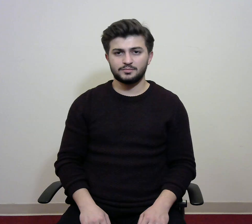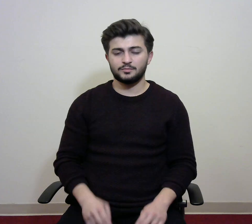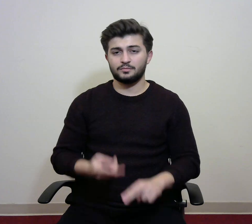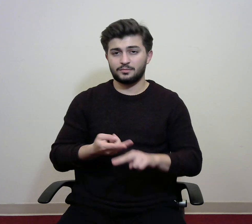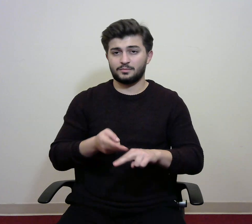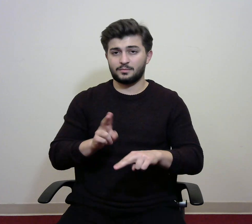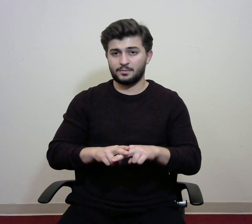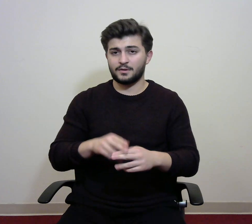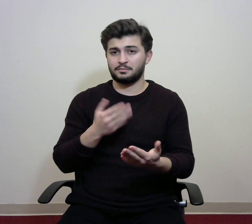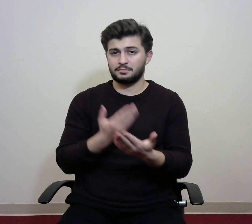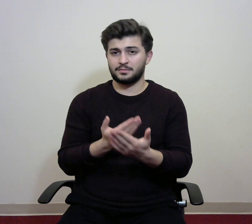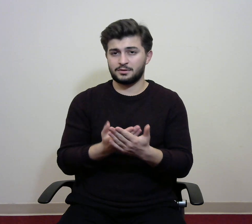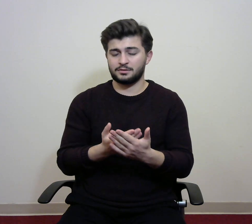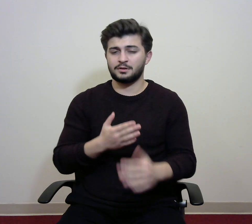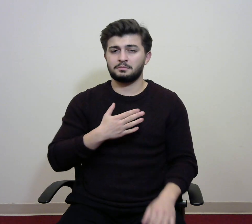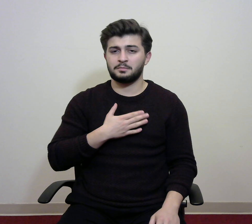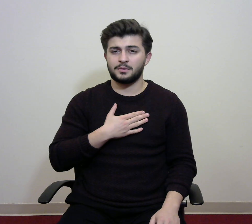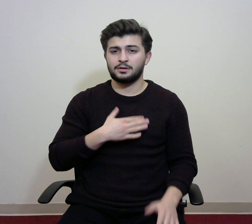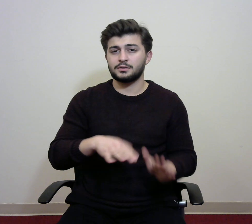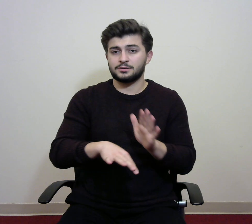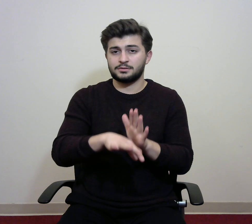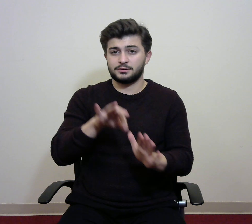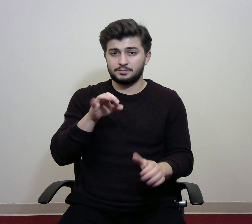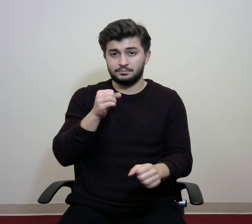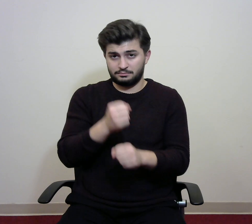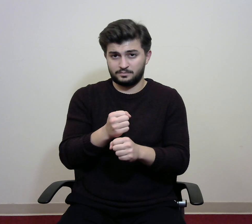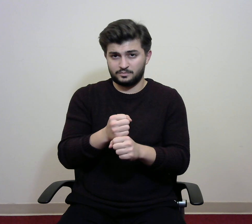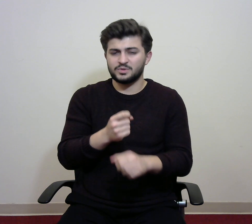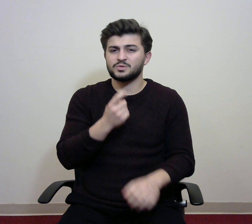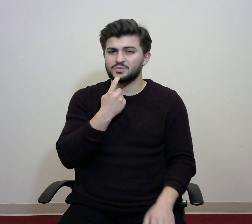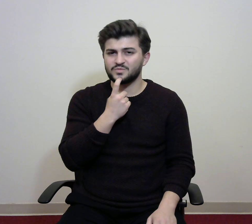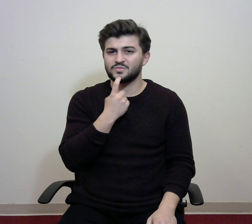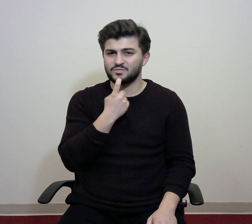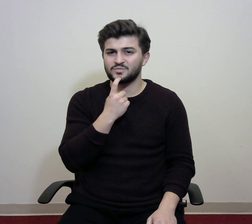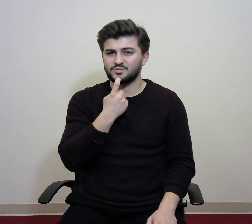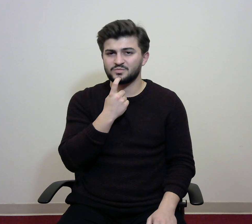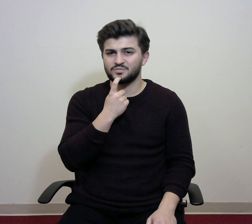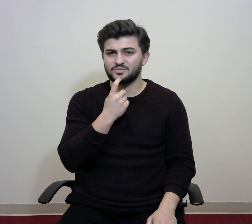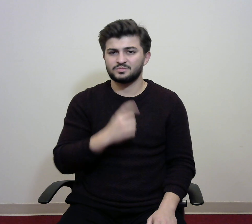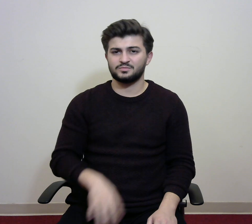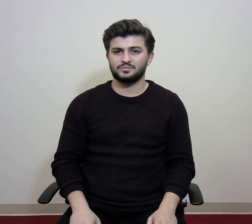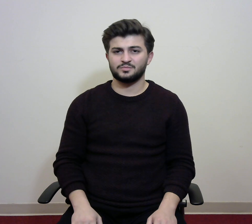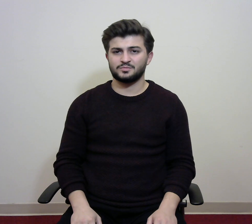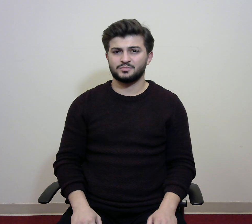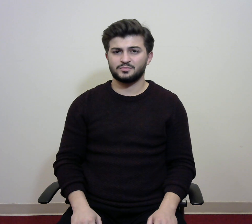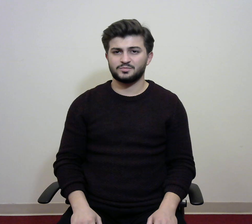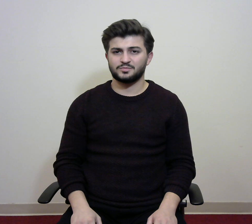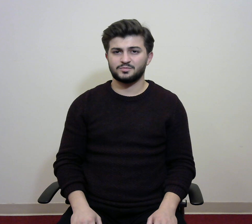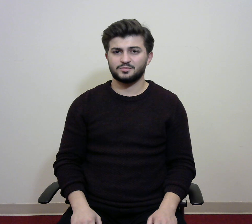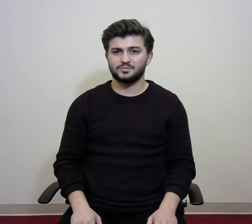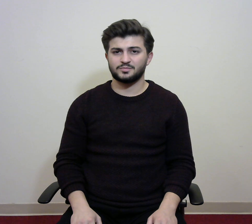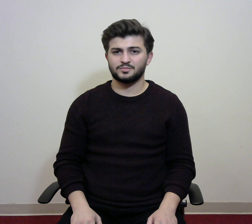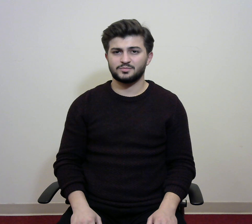Bu məsələdə mənə seçim etmək çətindir